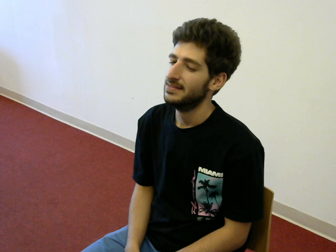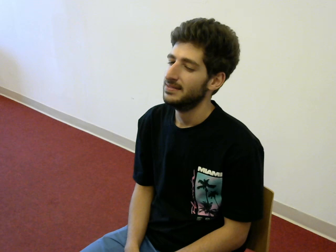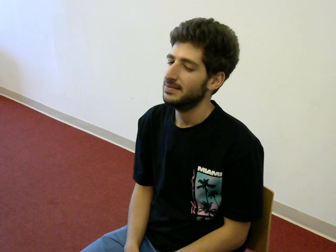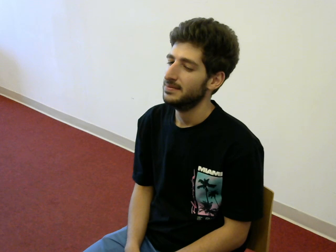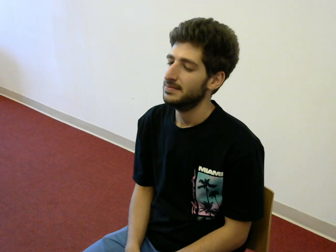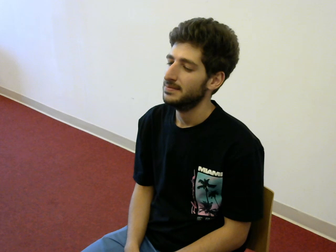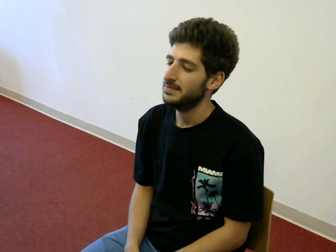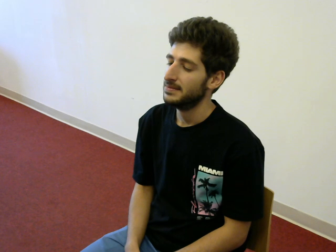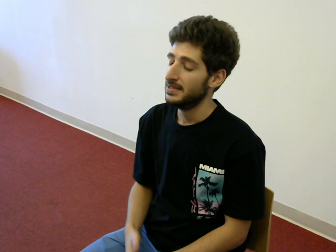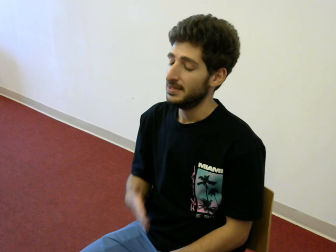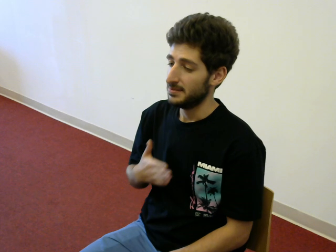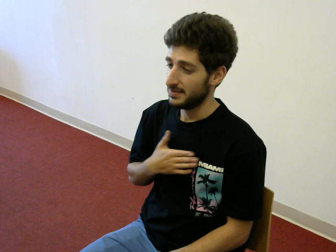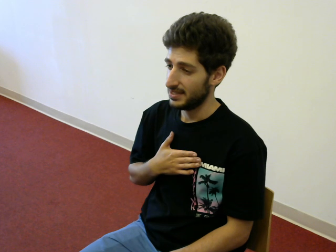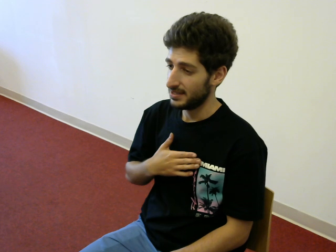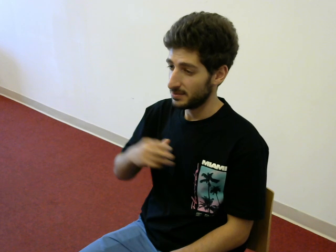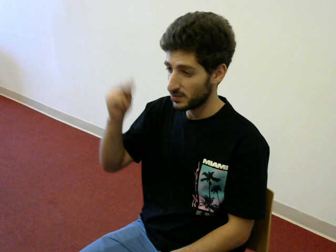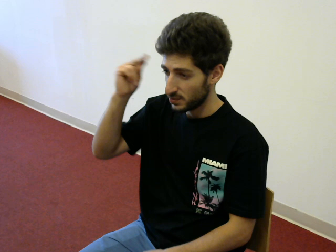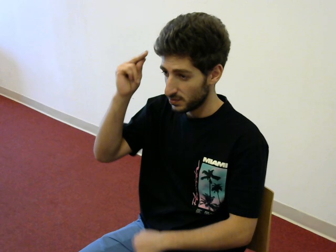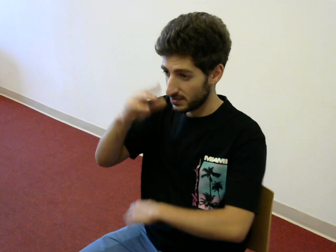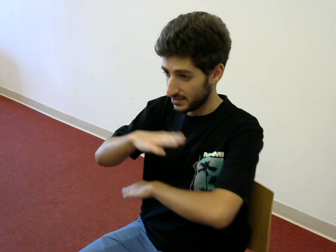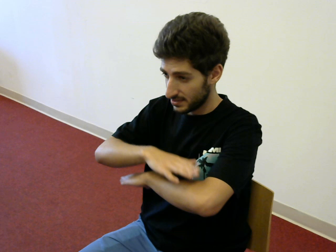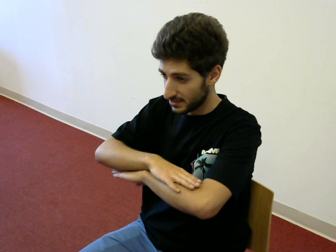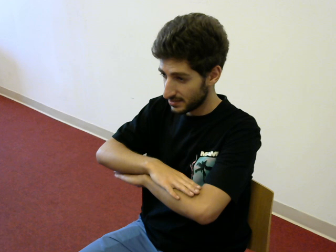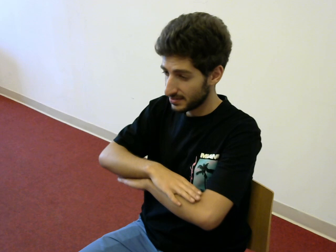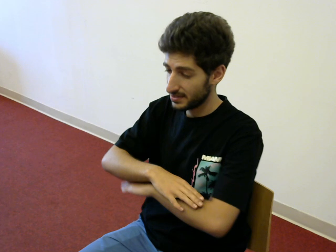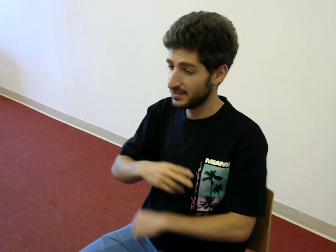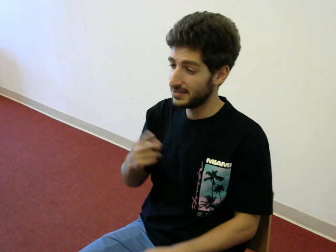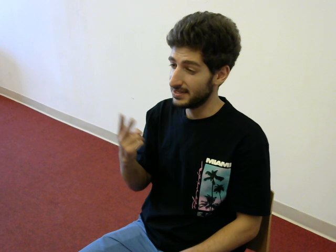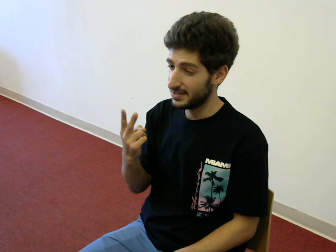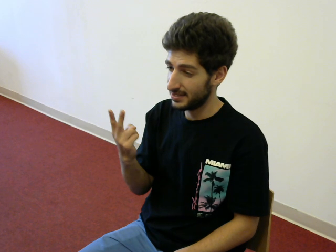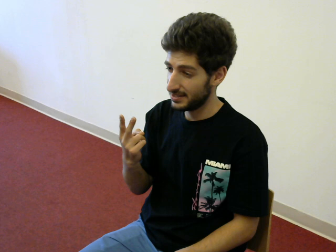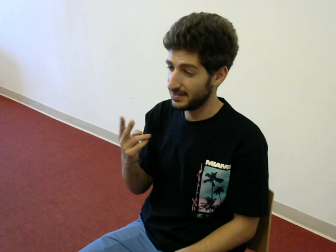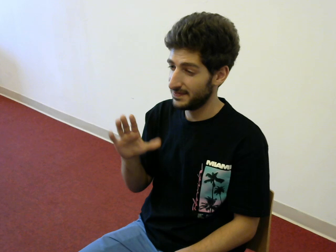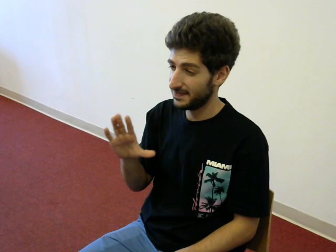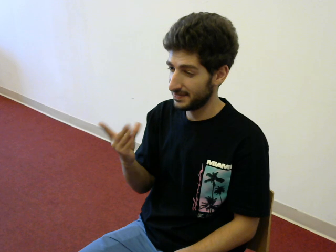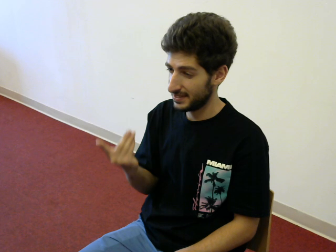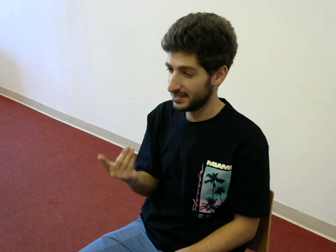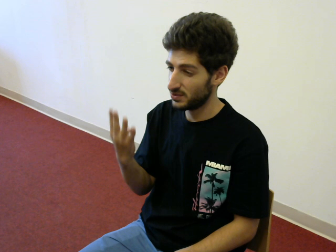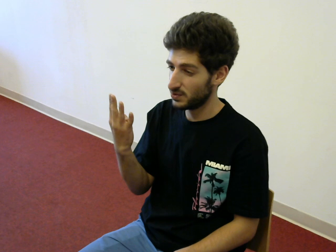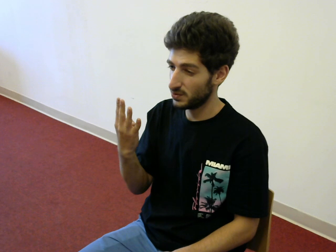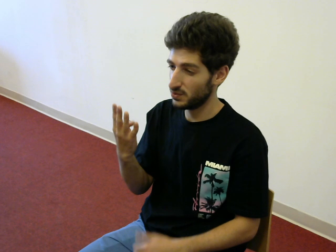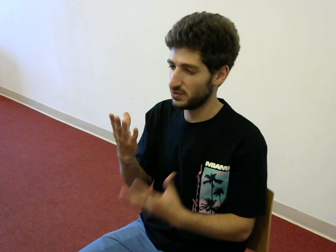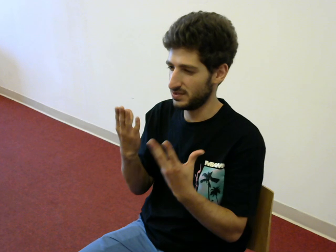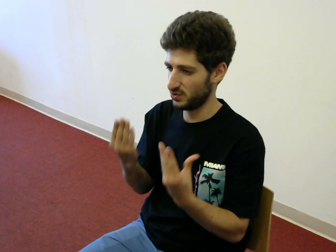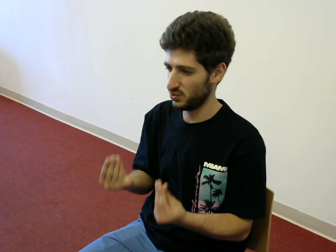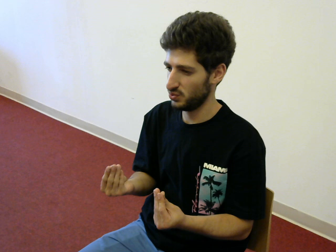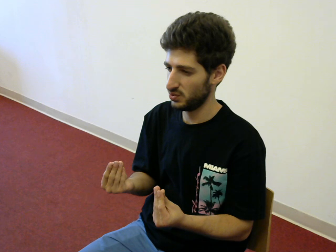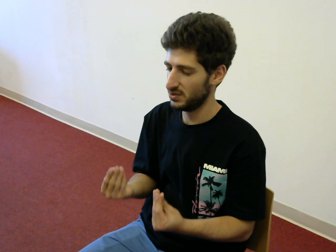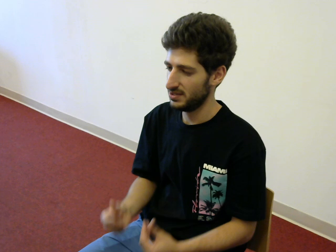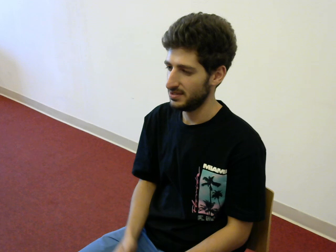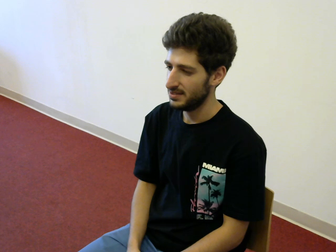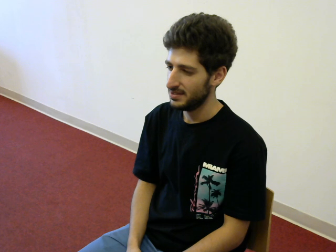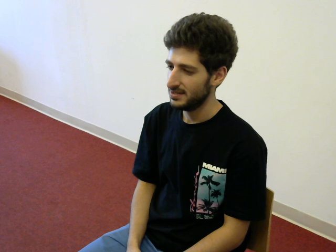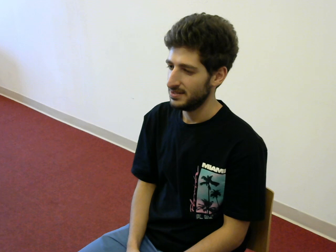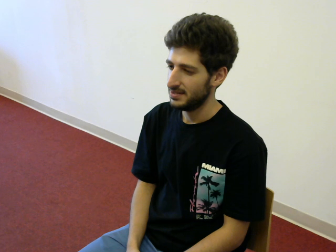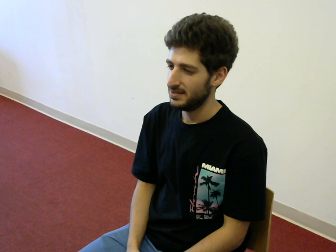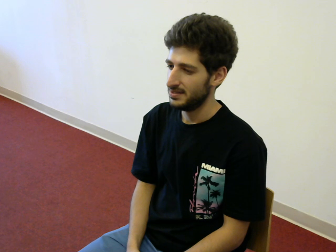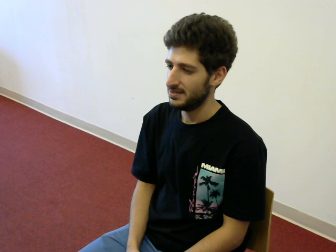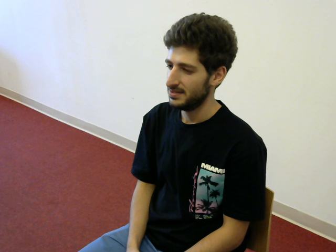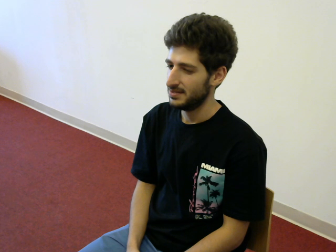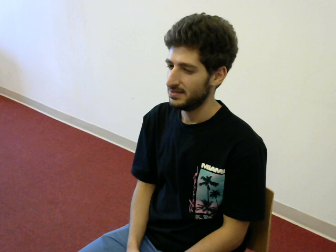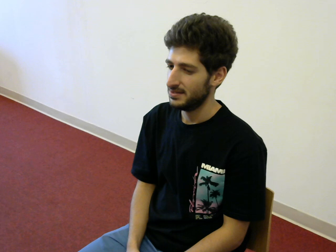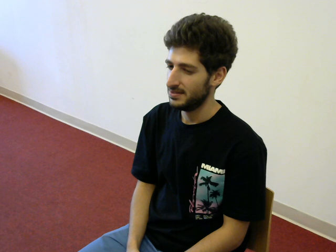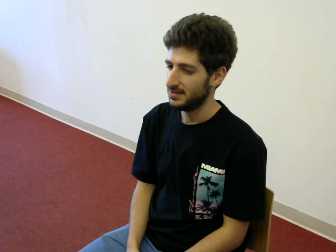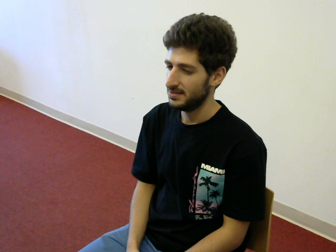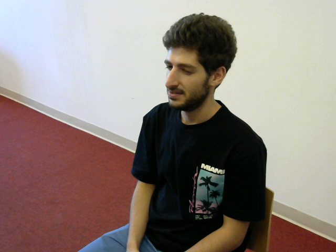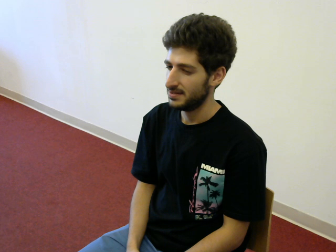Mənim dərslərim 2-ci və 4-cü günlərdir